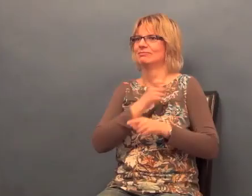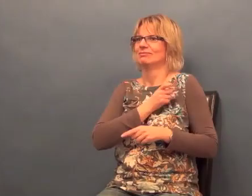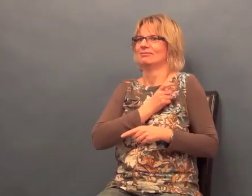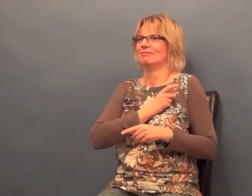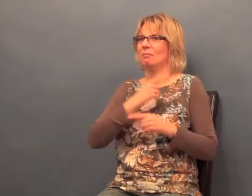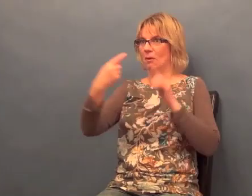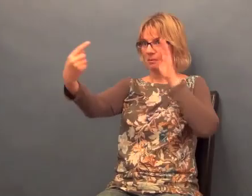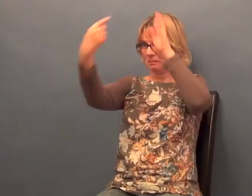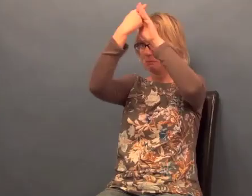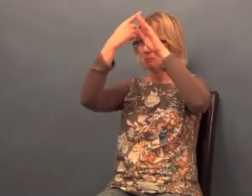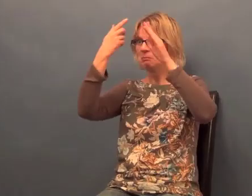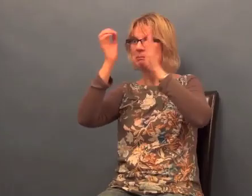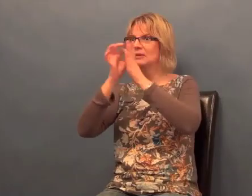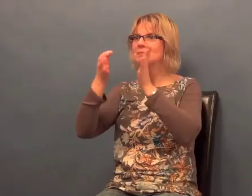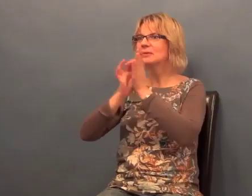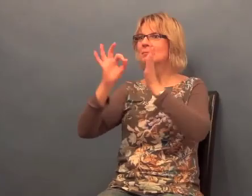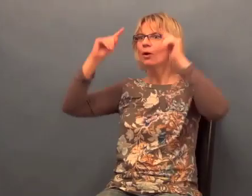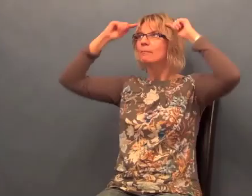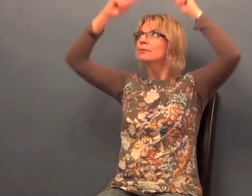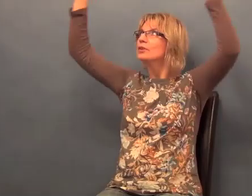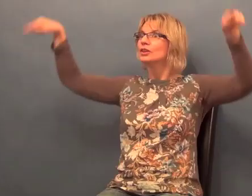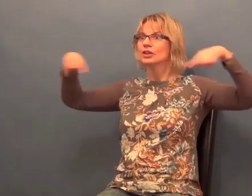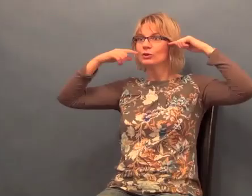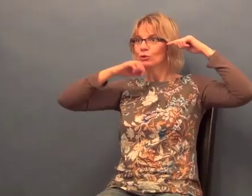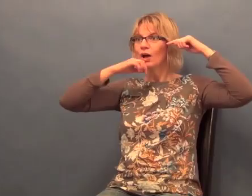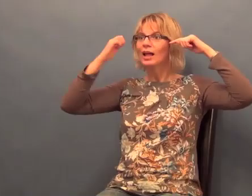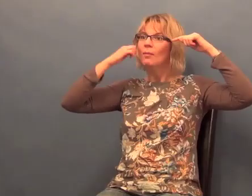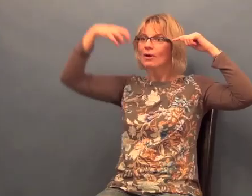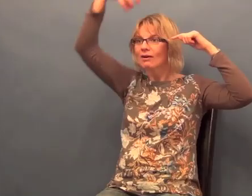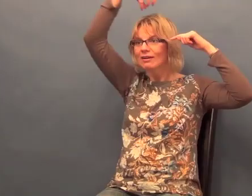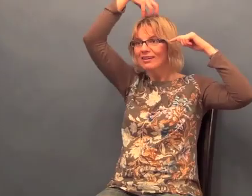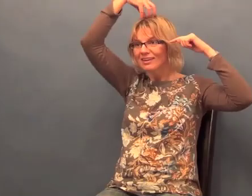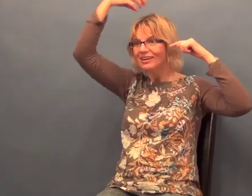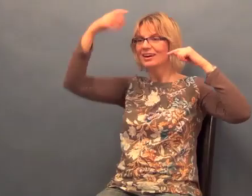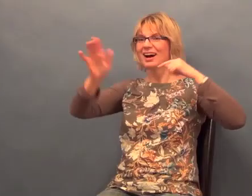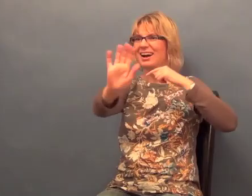Wystraszył się, czy syn na pewno trafi w jabłko na jego głowie.